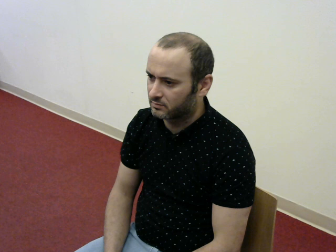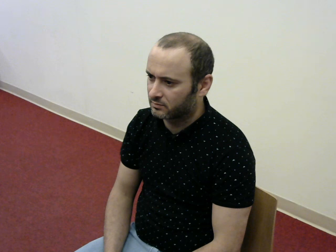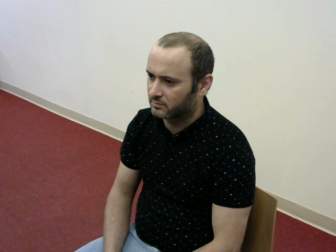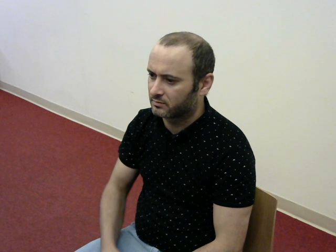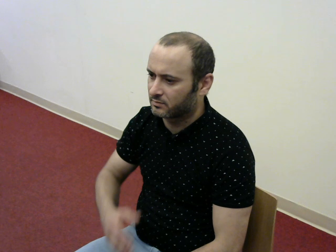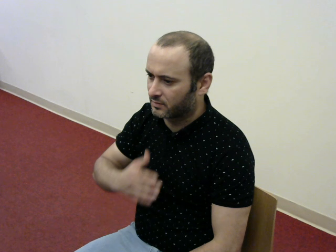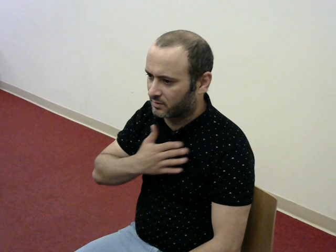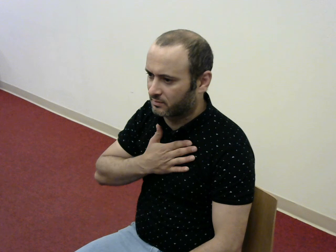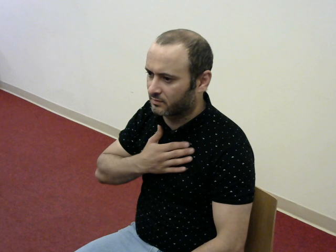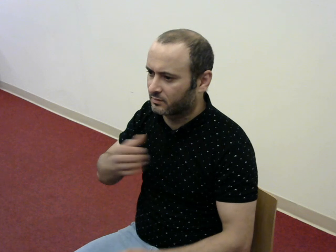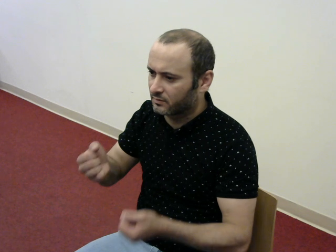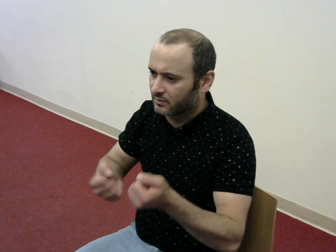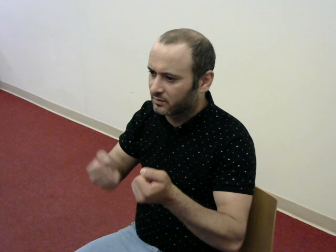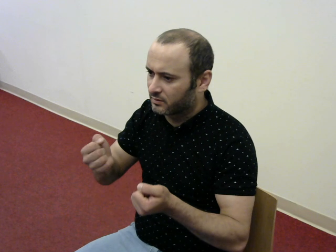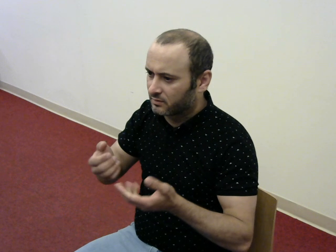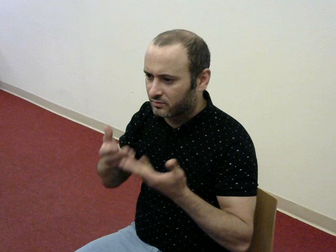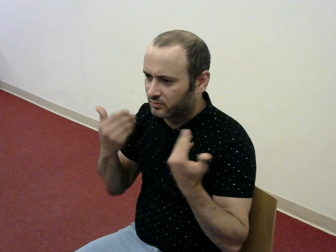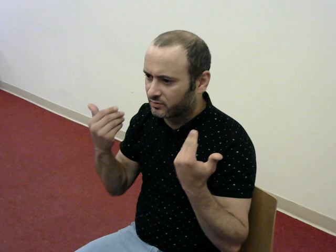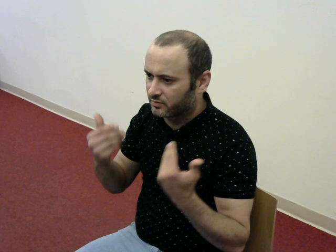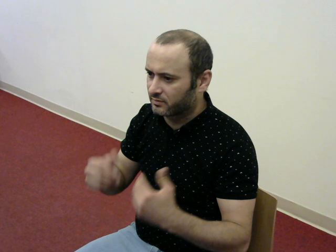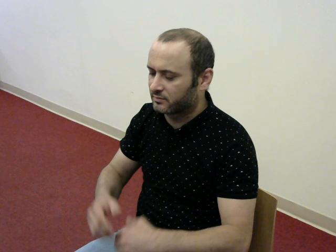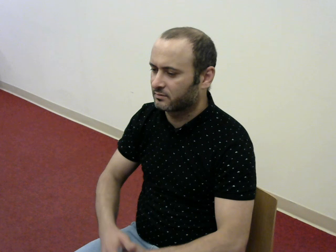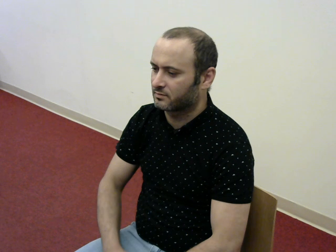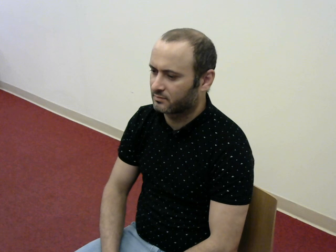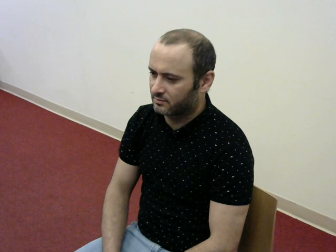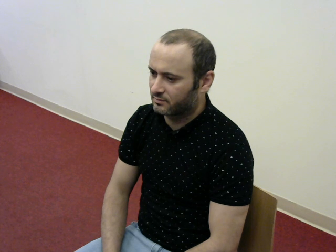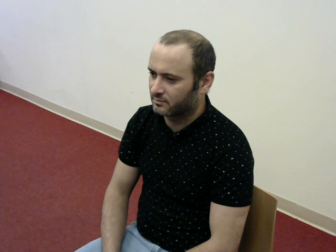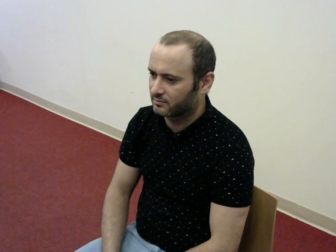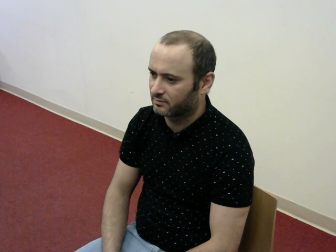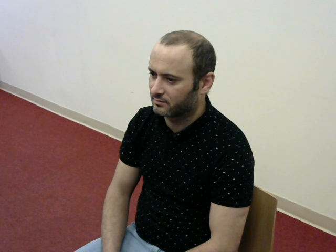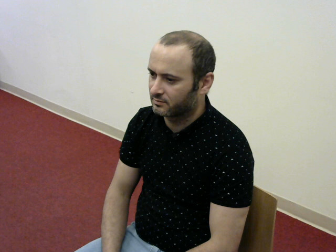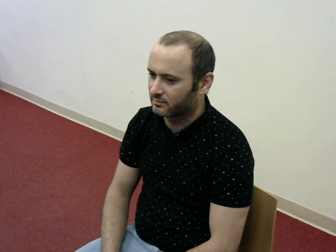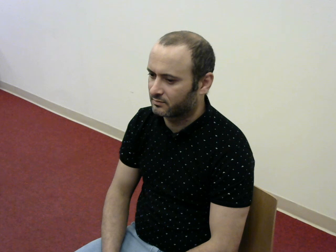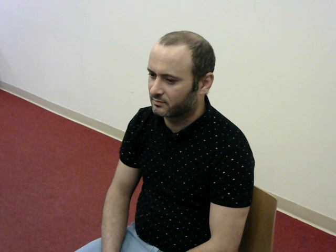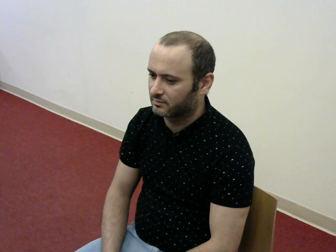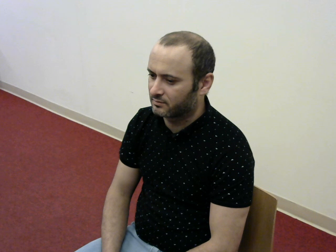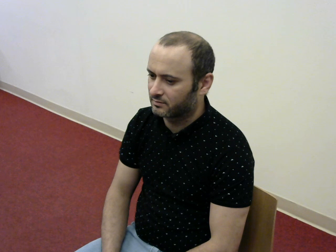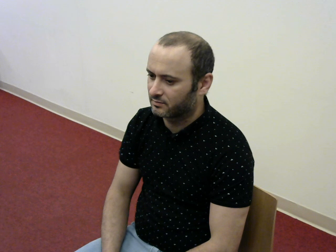Mənim avtomobilim yoxdur